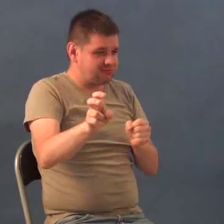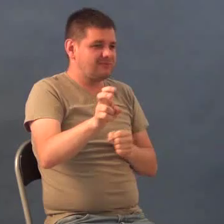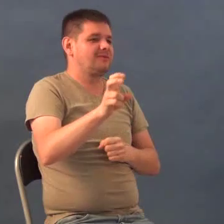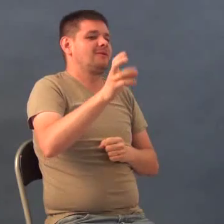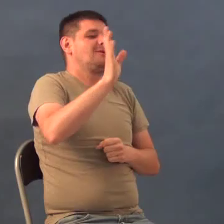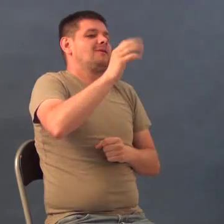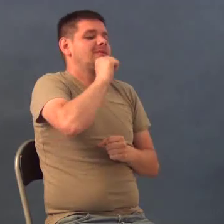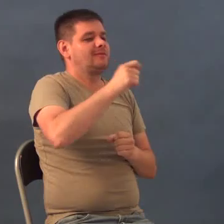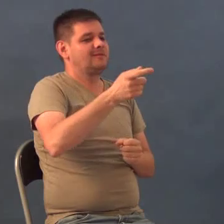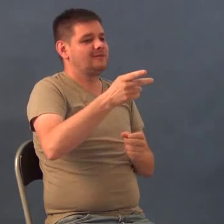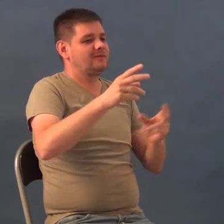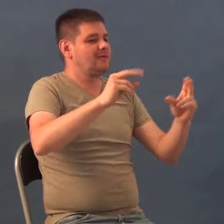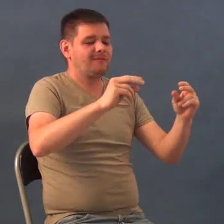Potem babcia coś mówi do niego.